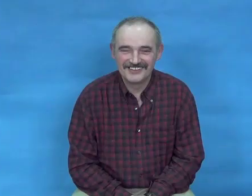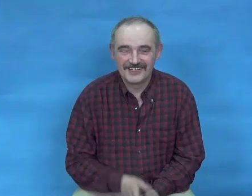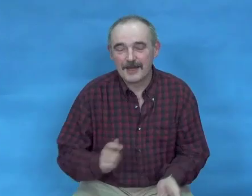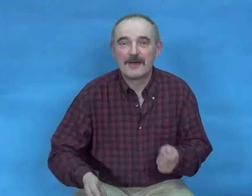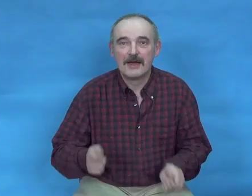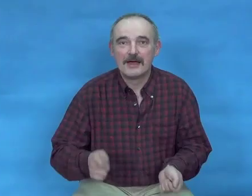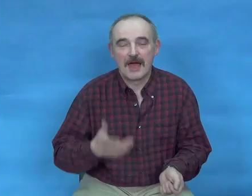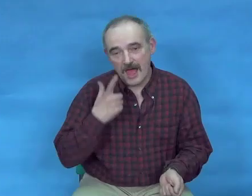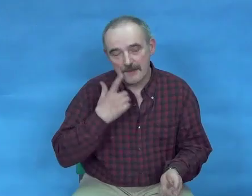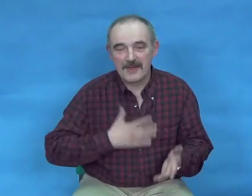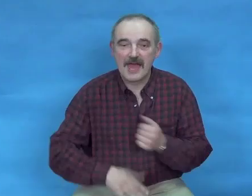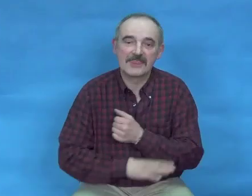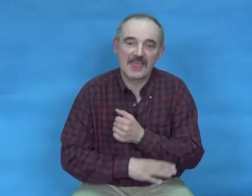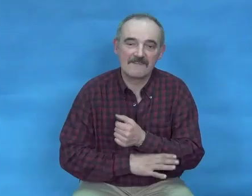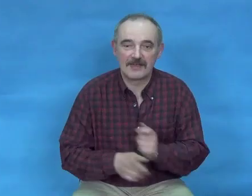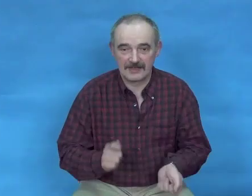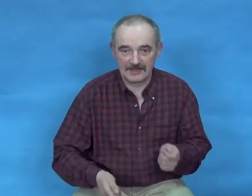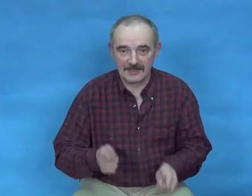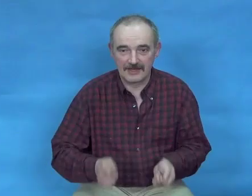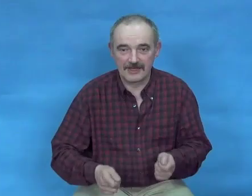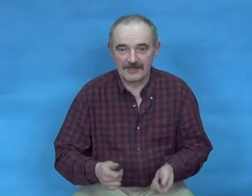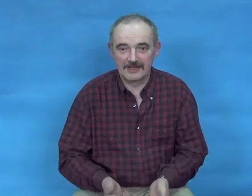Gra na drewnianym płocie dla przyjemności.